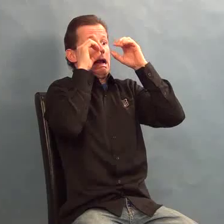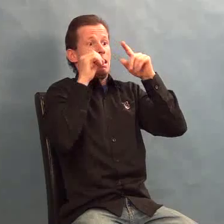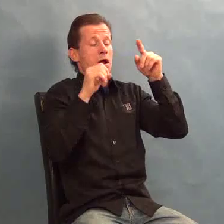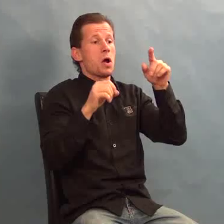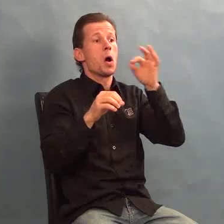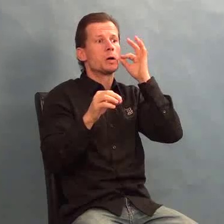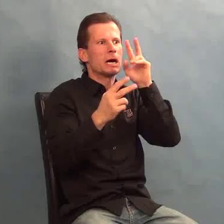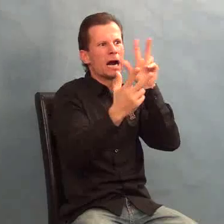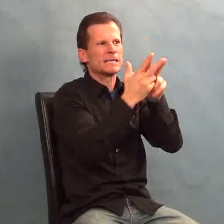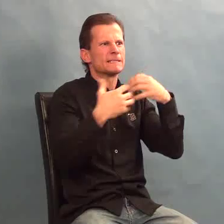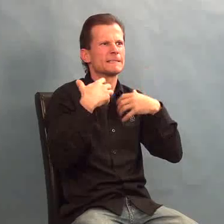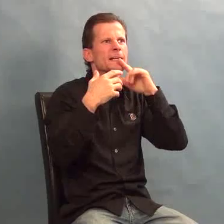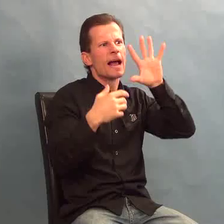Kot był zły i chciał zjeść ptaszka.